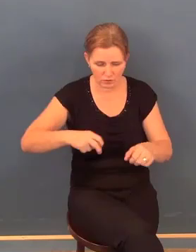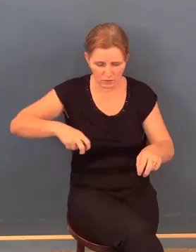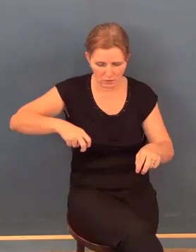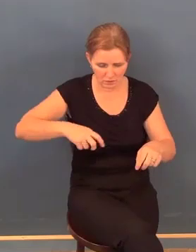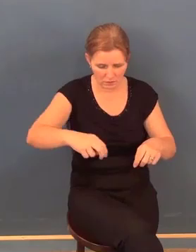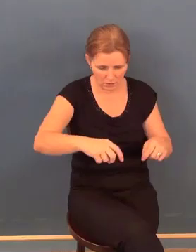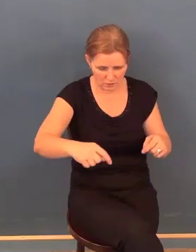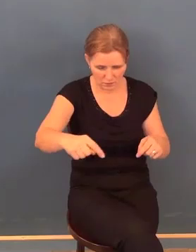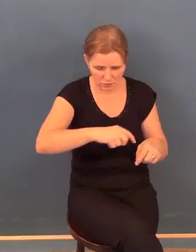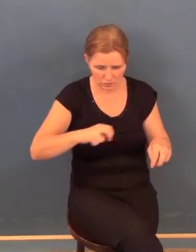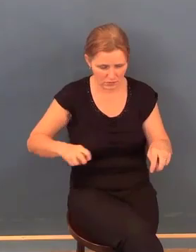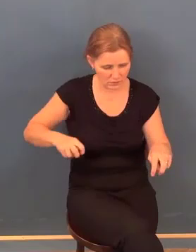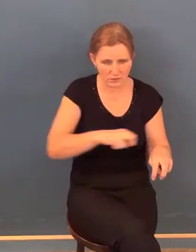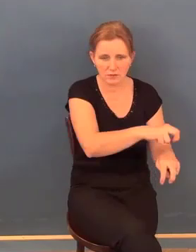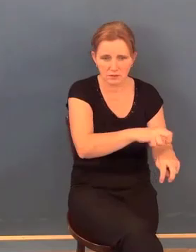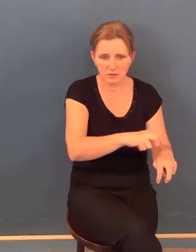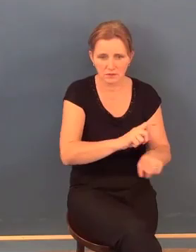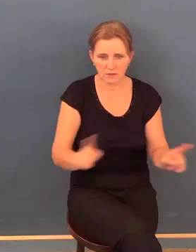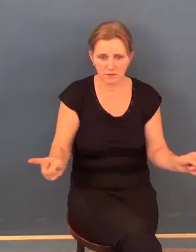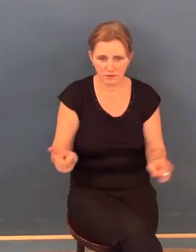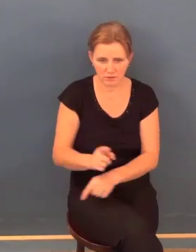Nie wolno wchodzić na jezdnię między samochody.